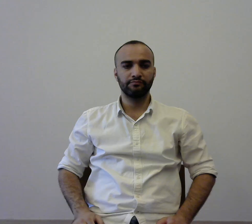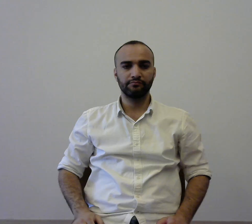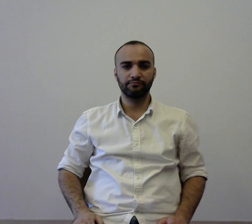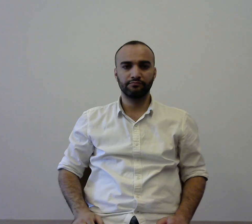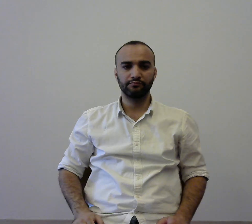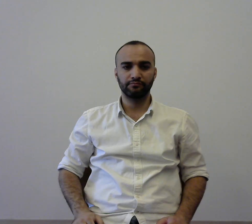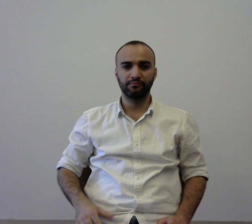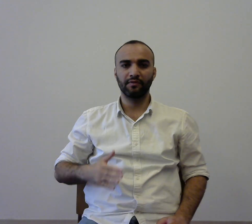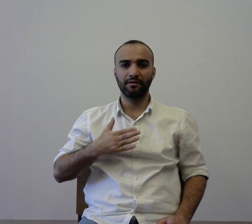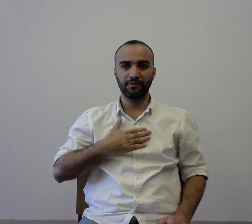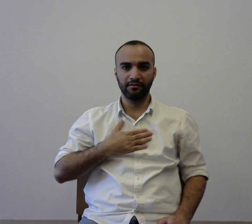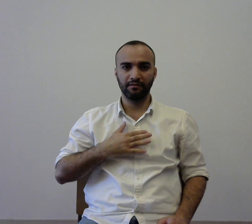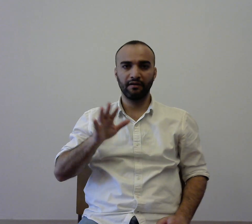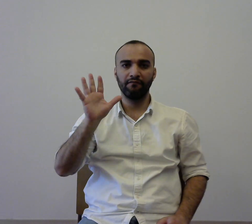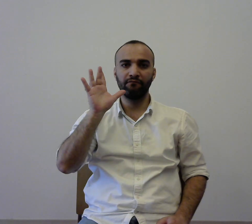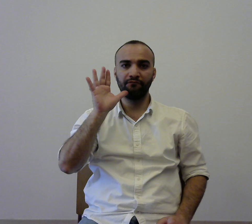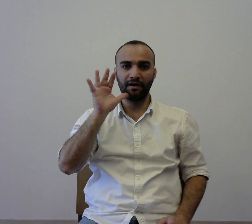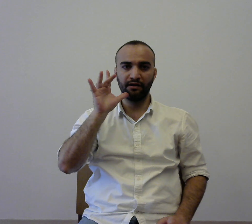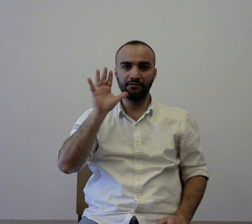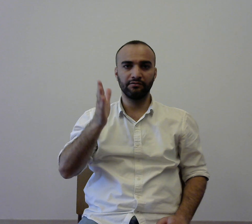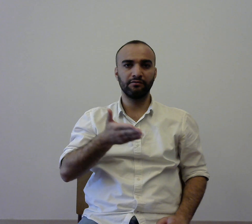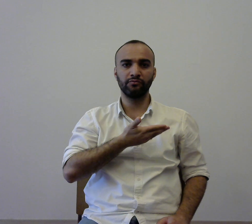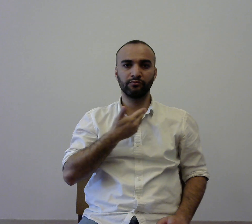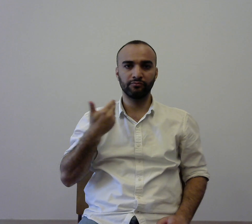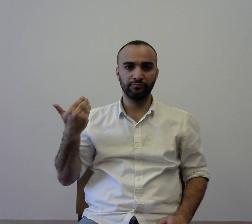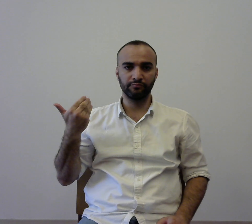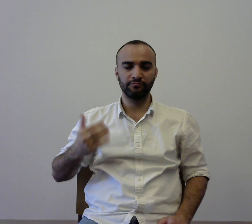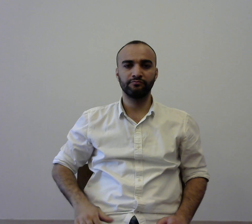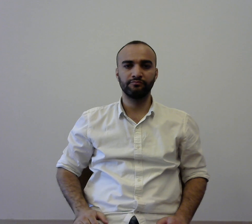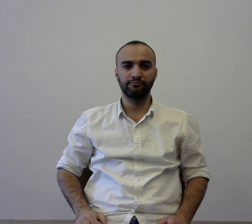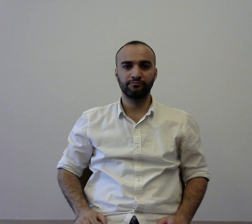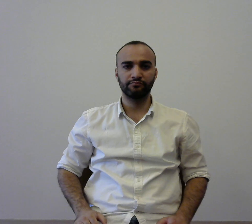Mənim vaxtım yoxdur